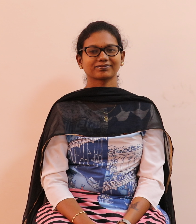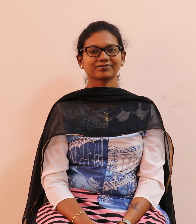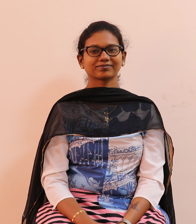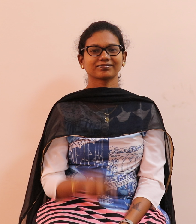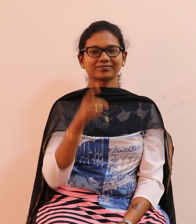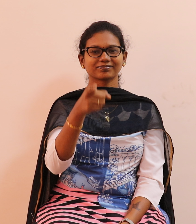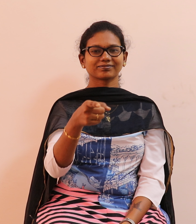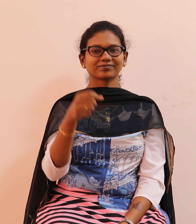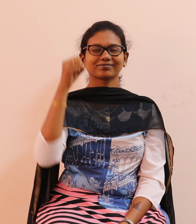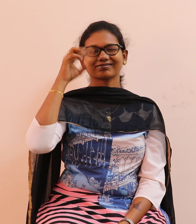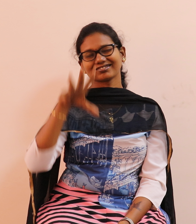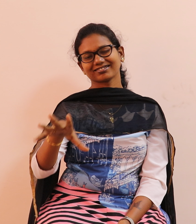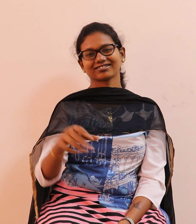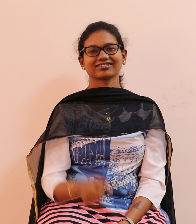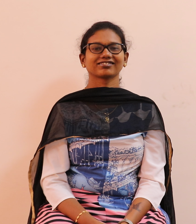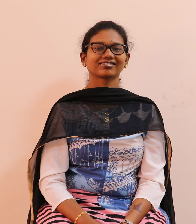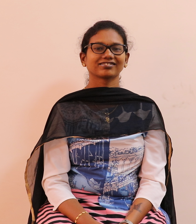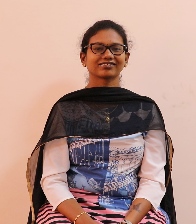you are bad